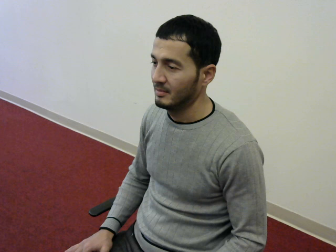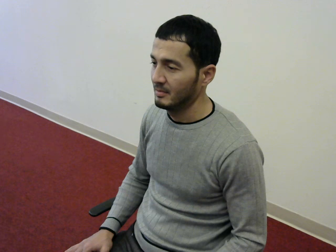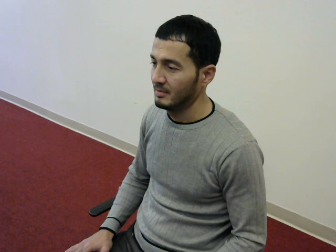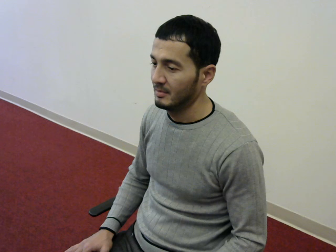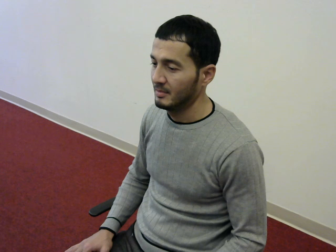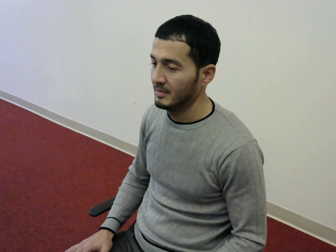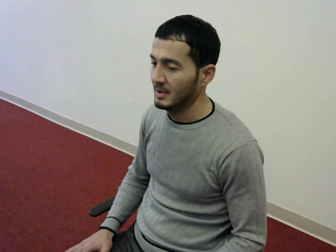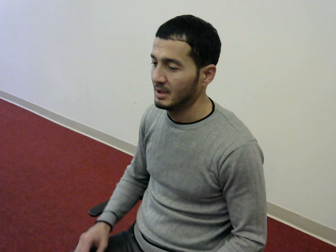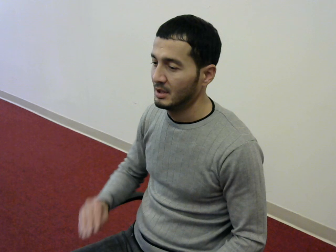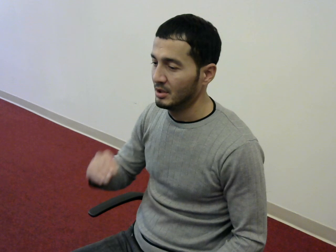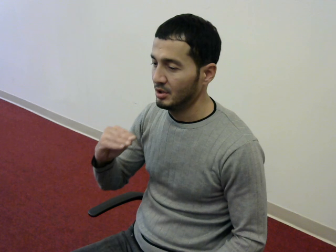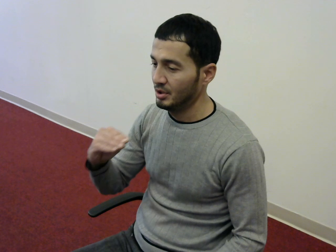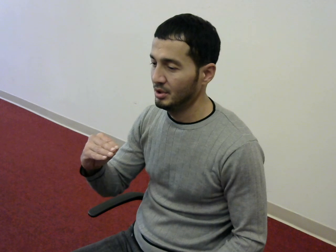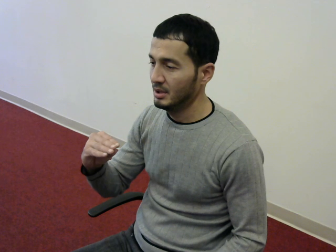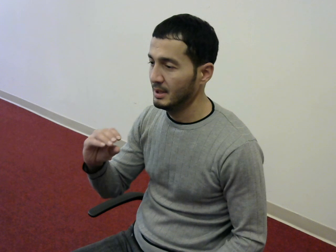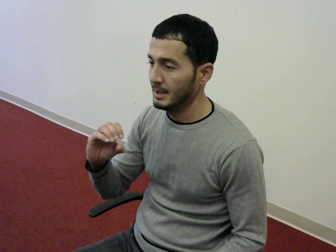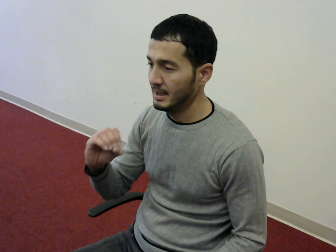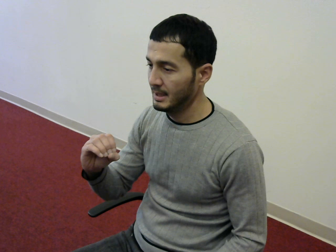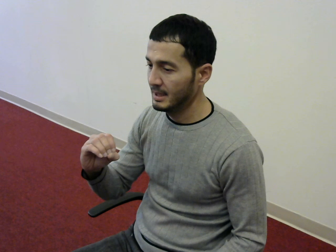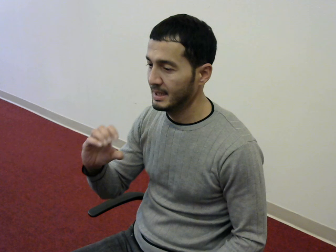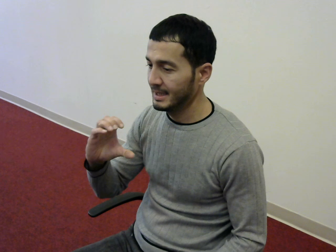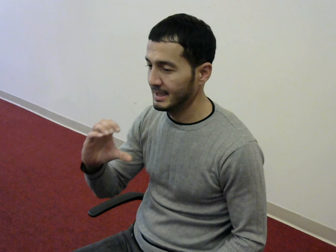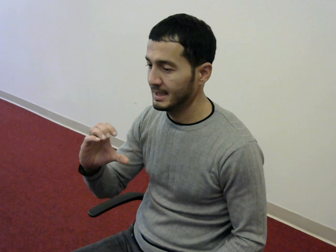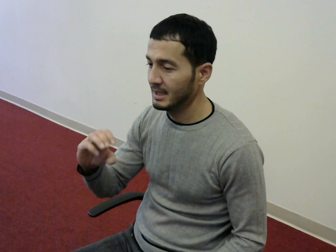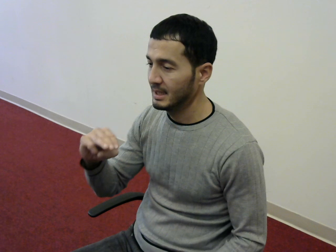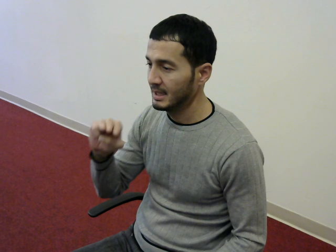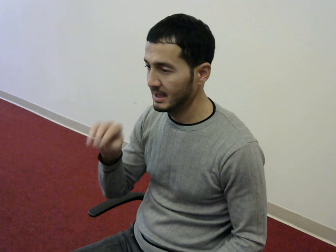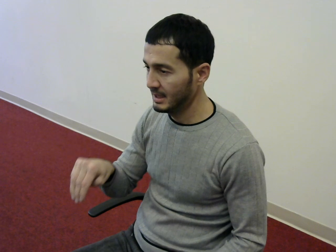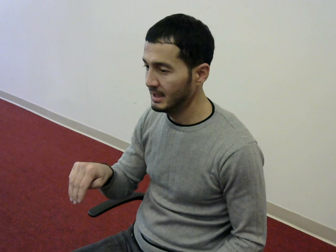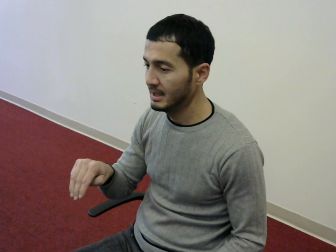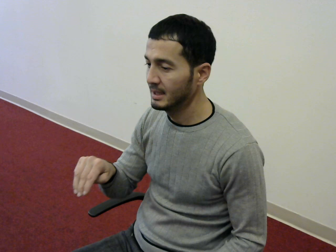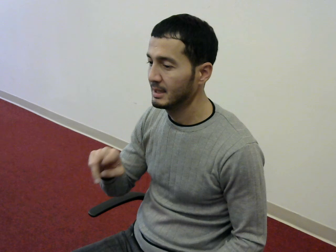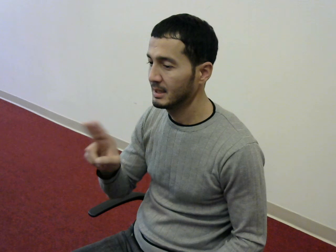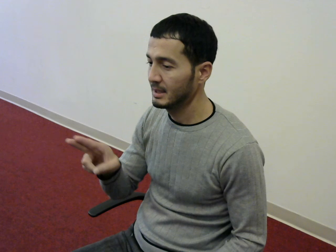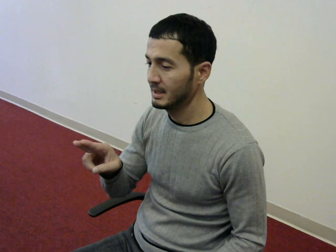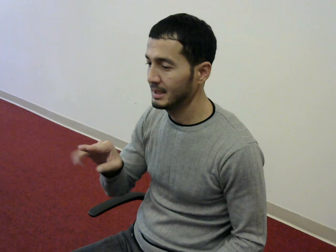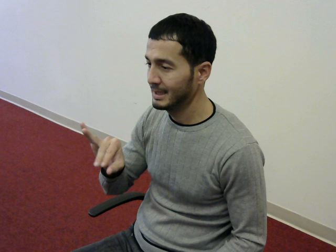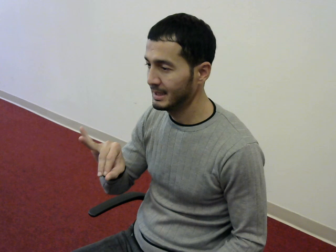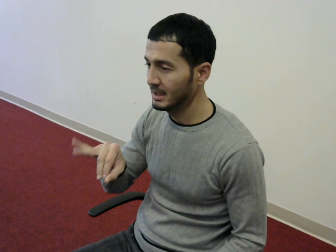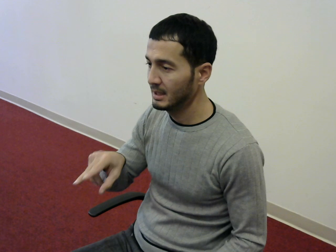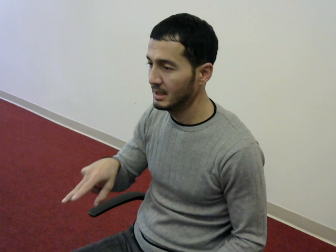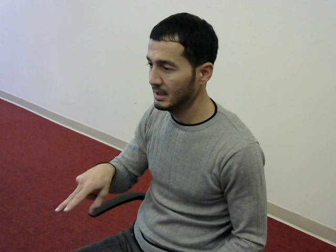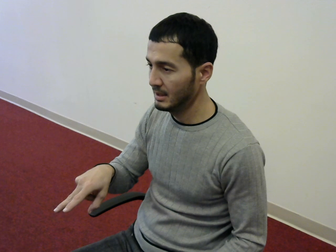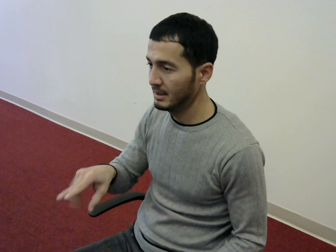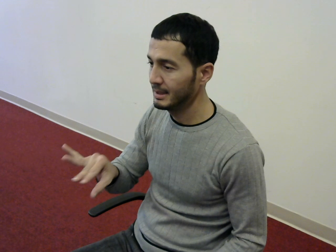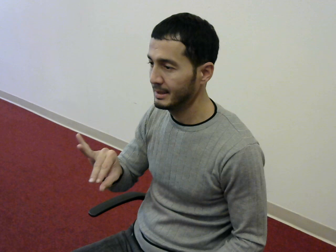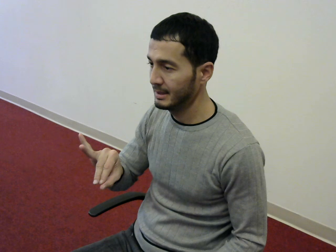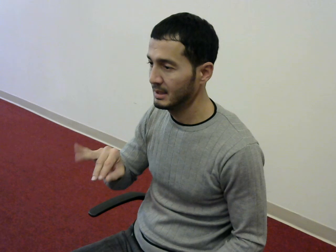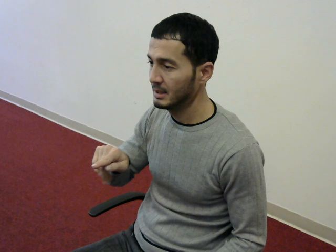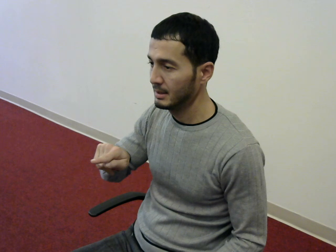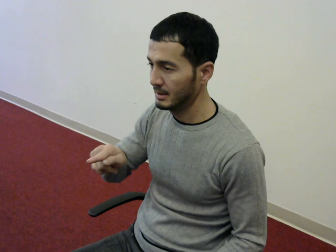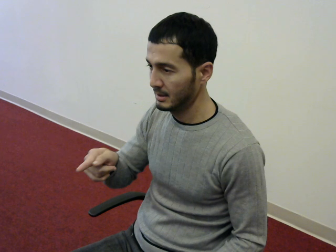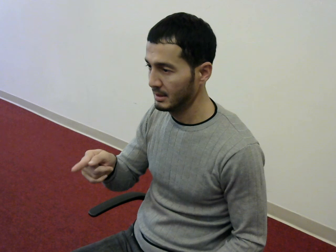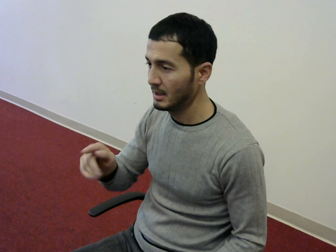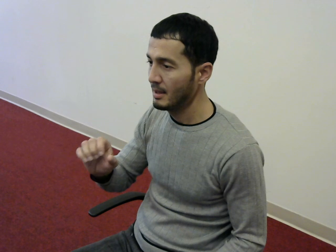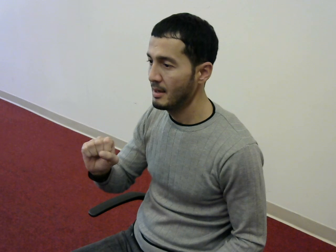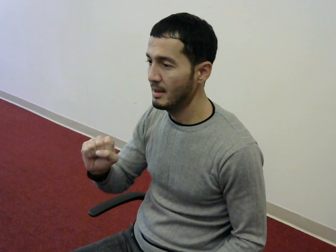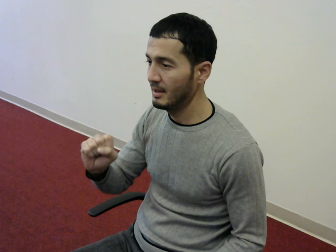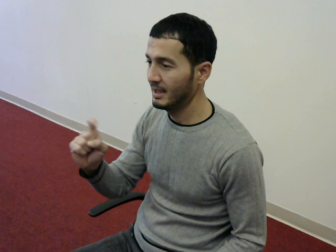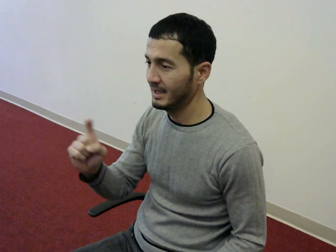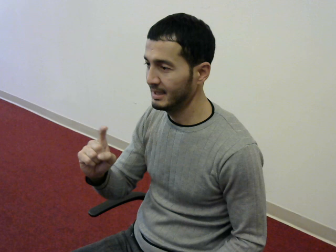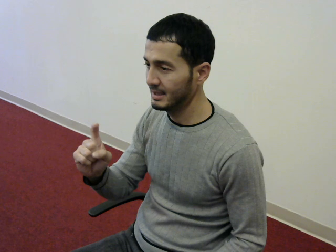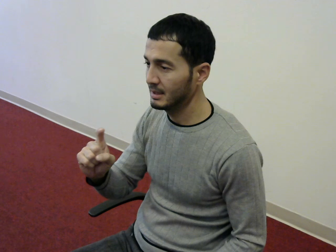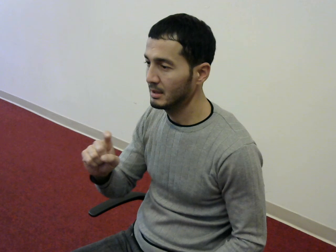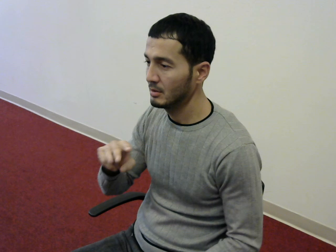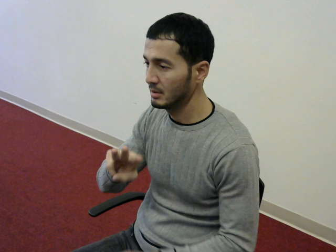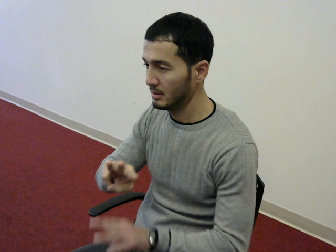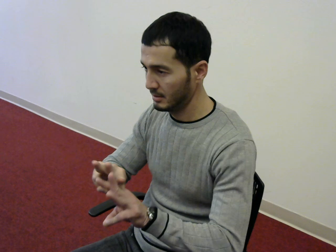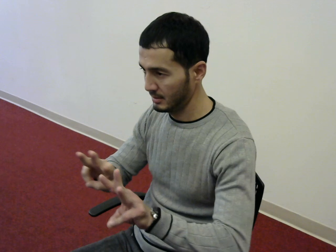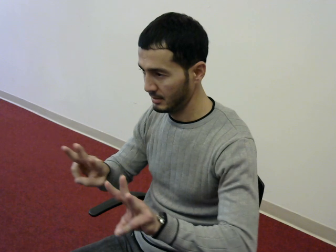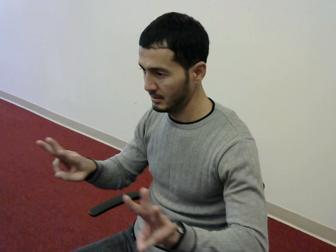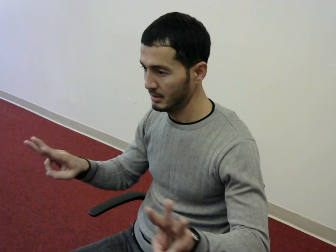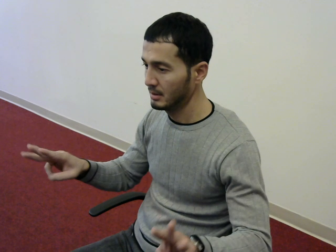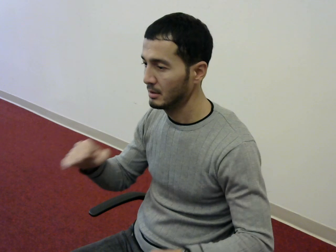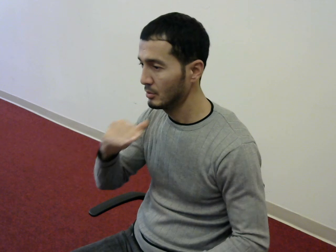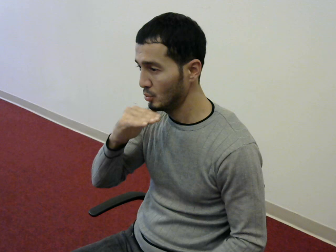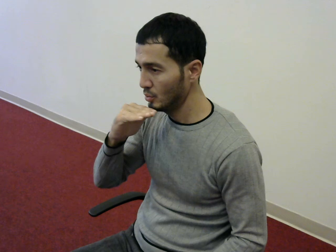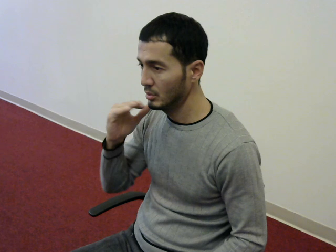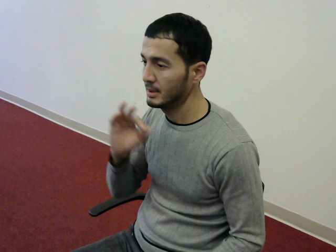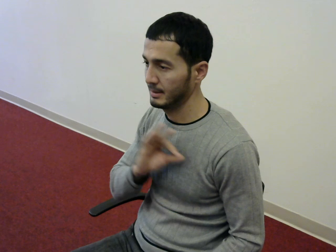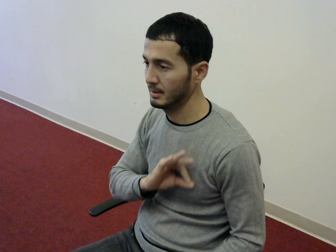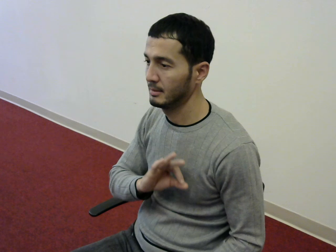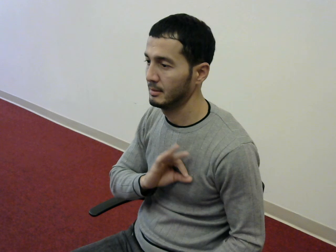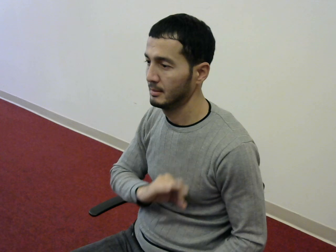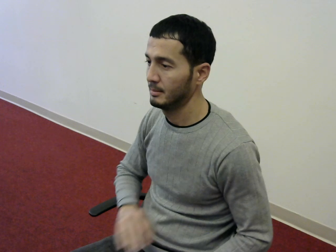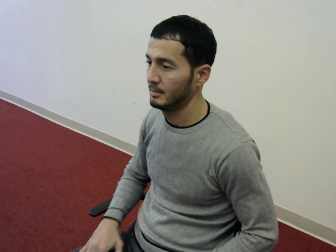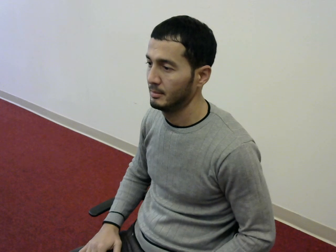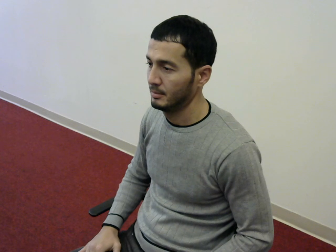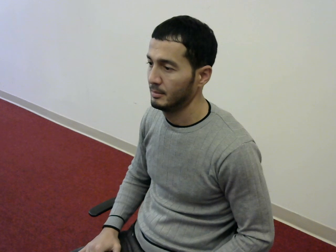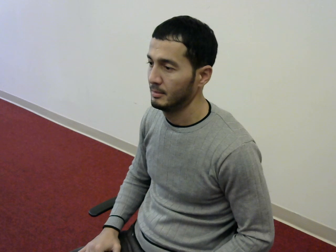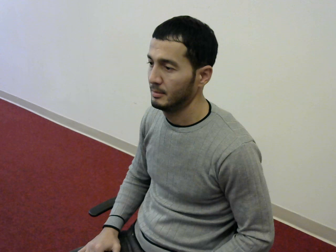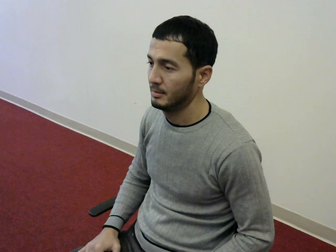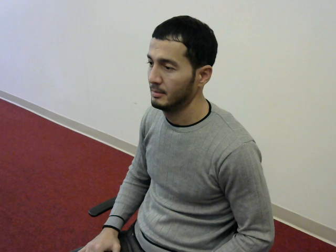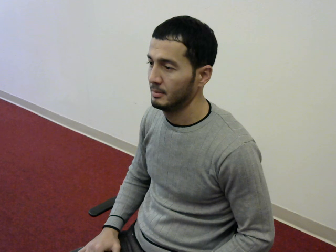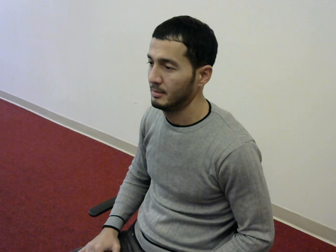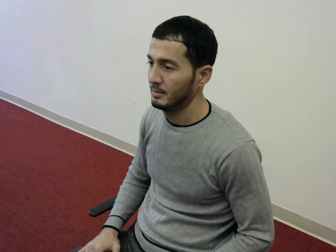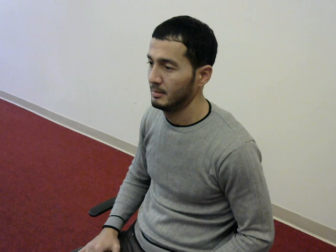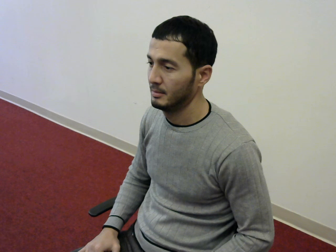Jestdili.az saytı çox faydalıdır